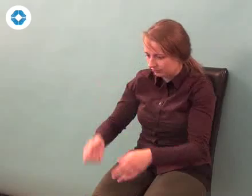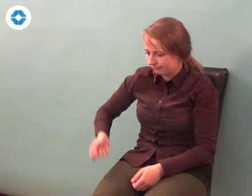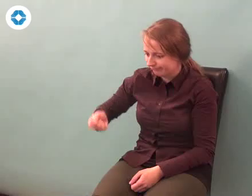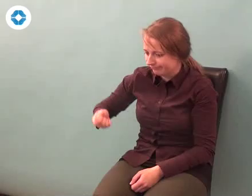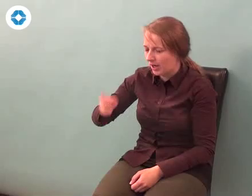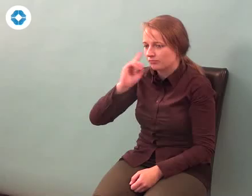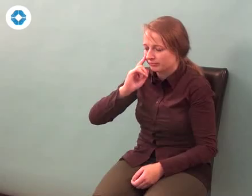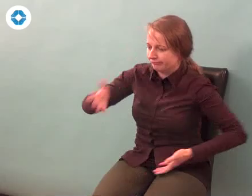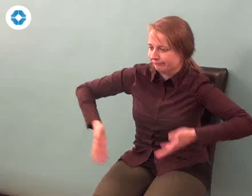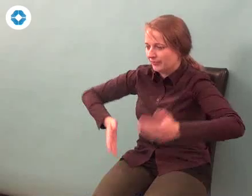Chłopak podbija ping-ponga i idzie.